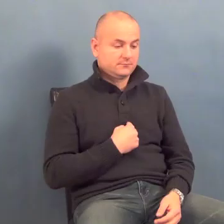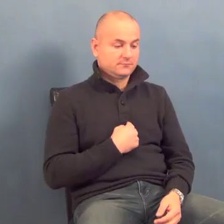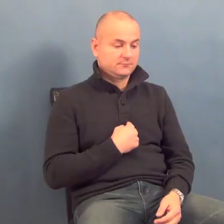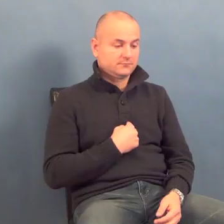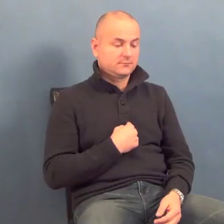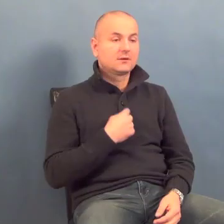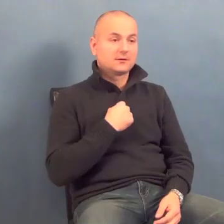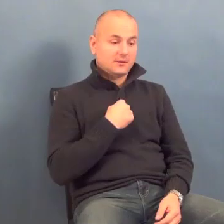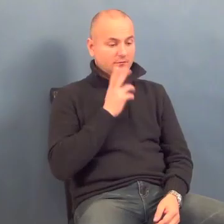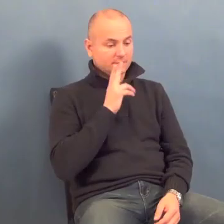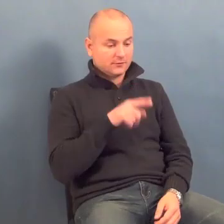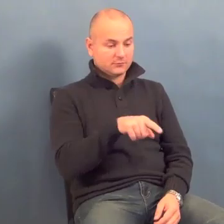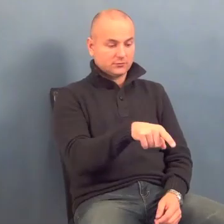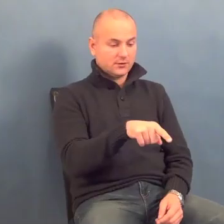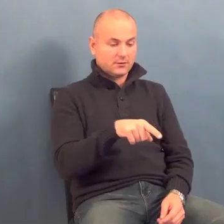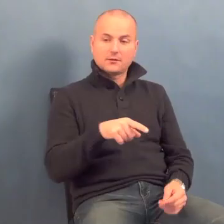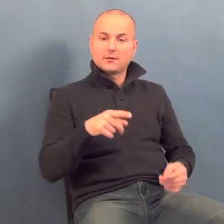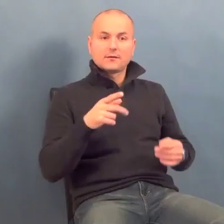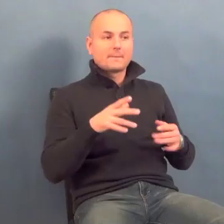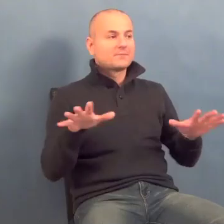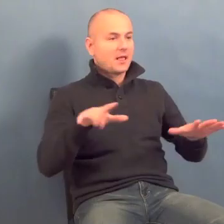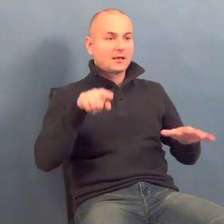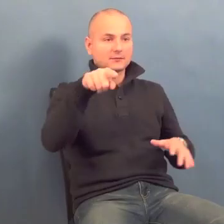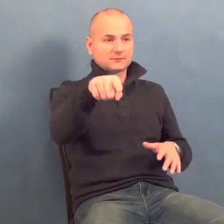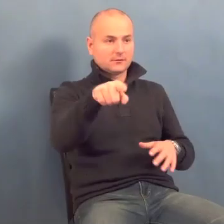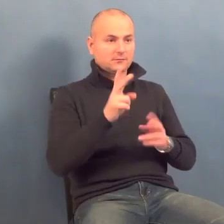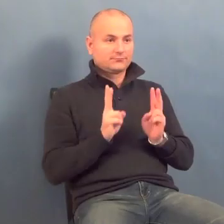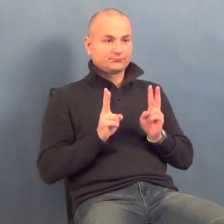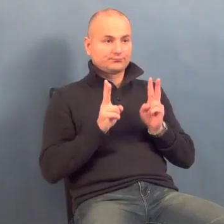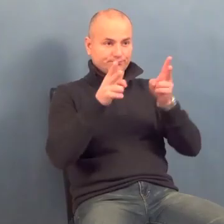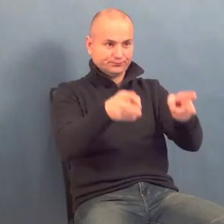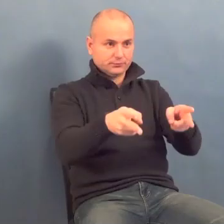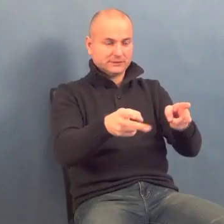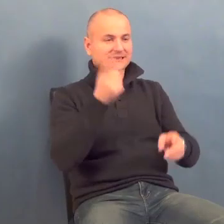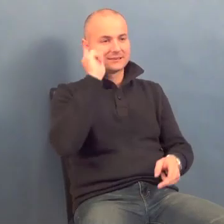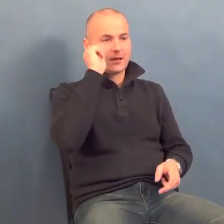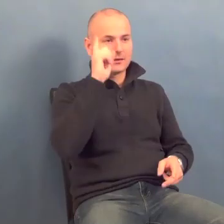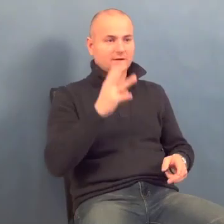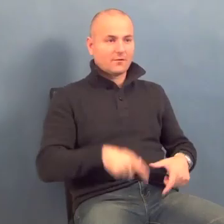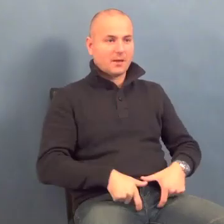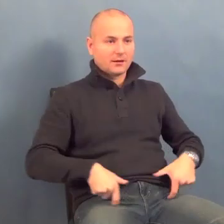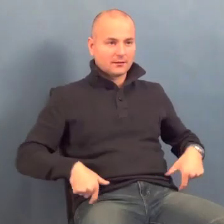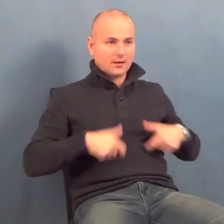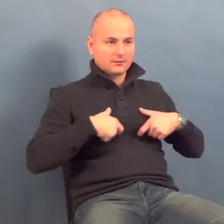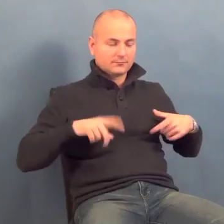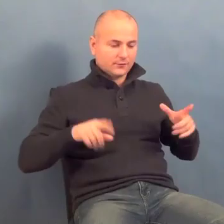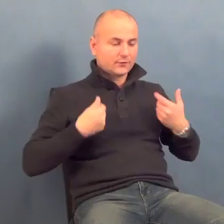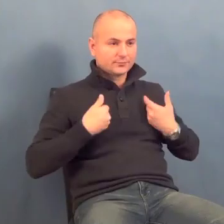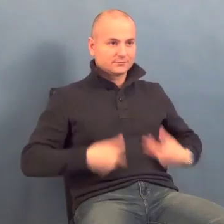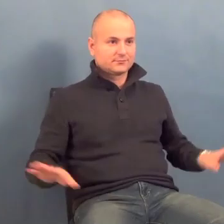Ja uważam, że to jest zakaz wchodzenia w bikini do pewnych miejsc.